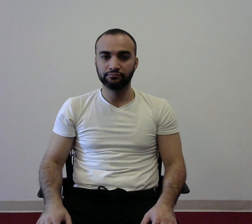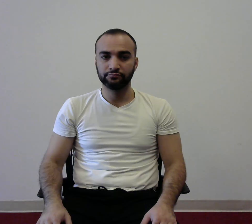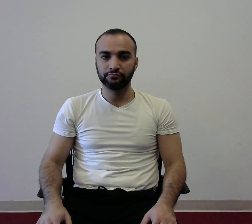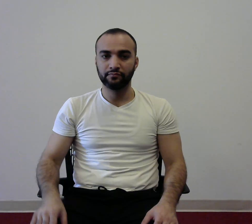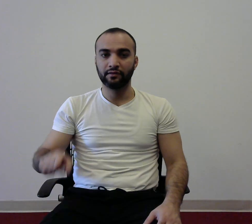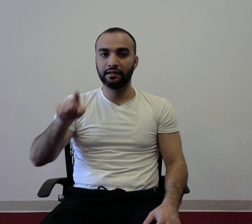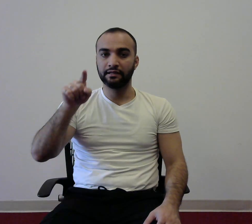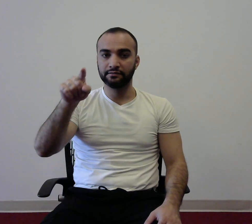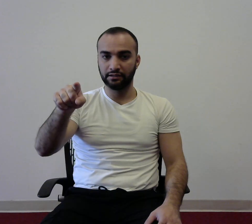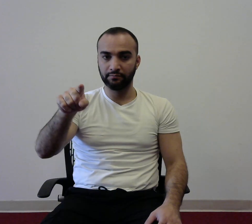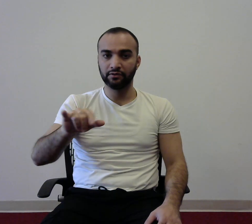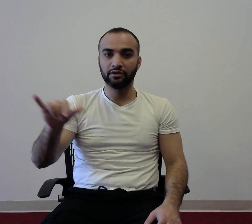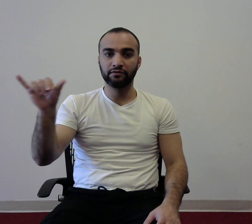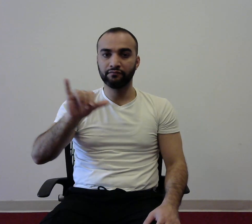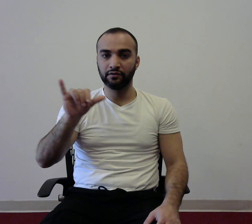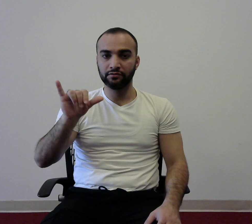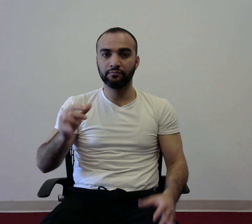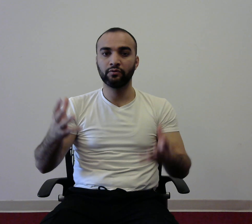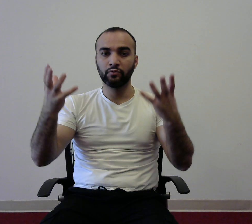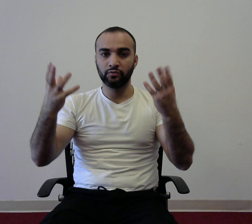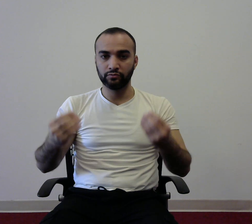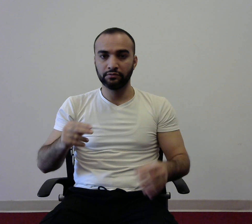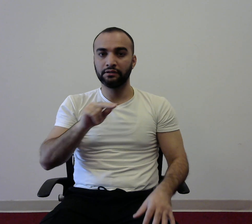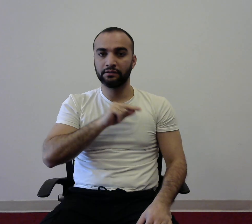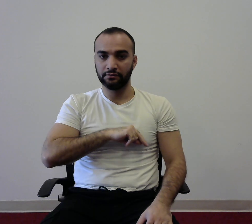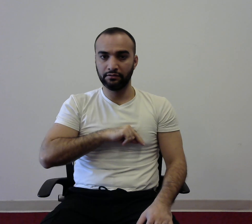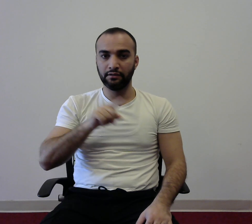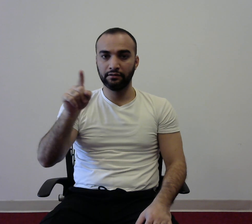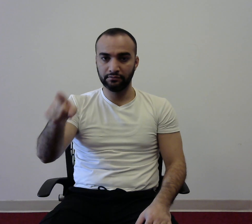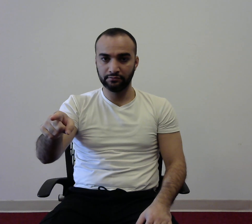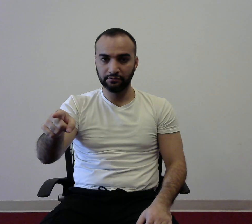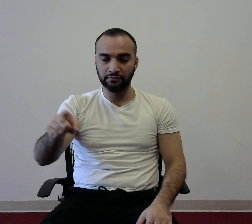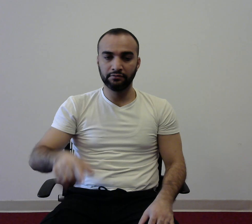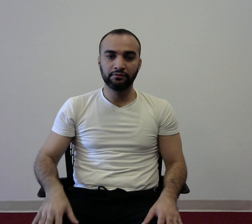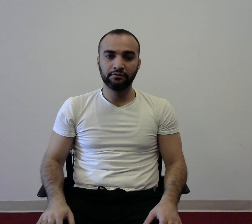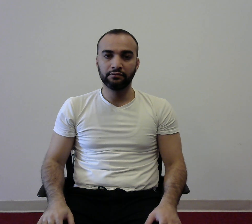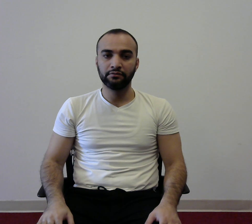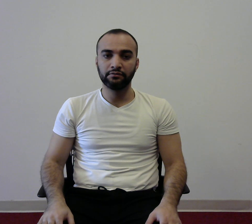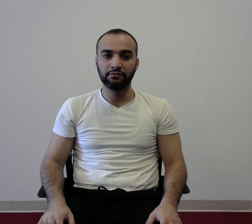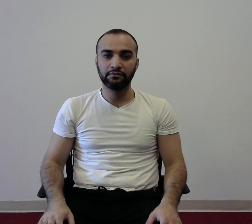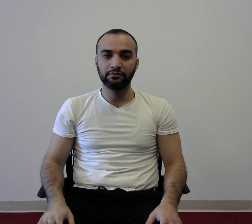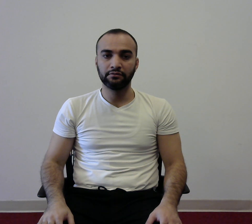Sən şənbə günü işləyirsən?